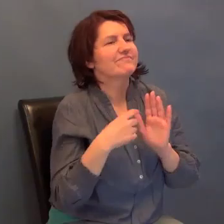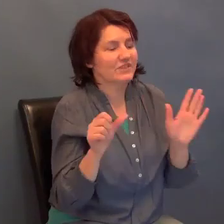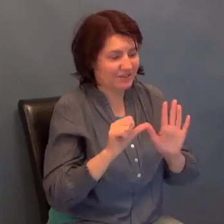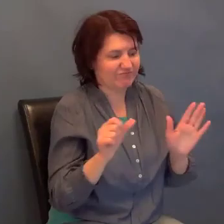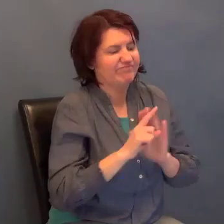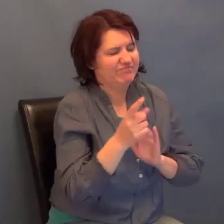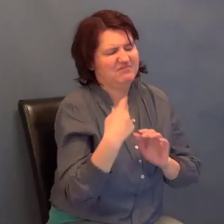Tak, o szóstej.